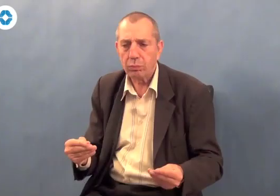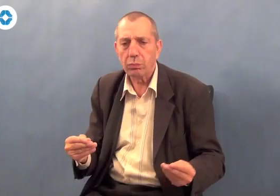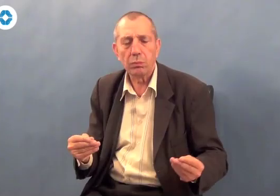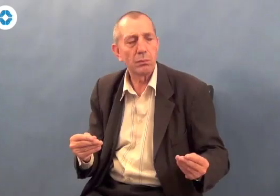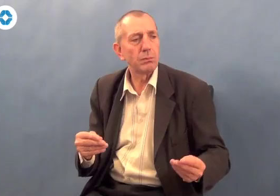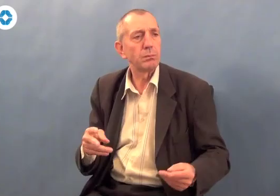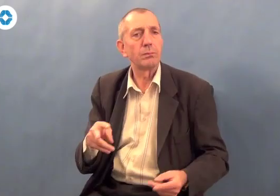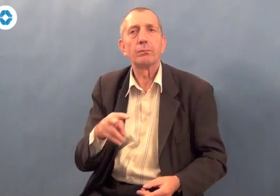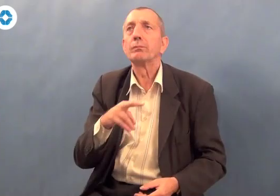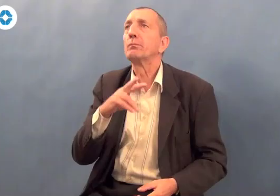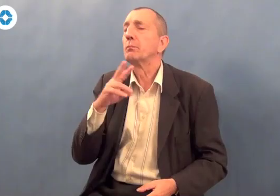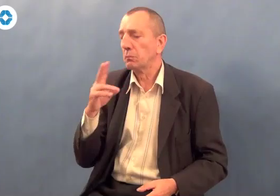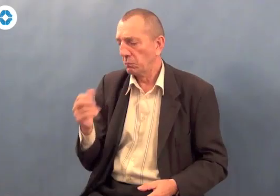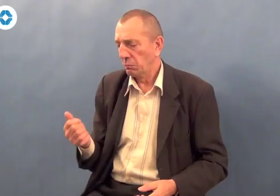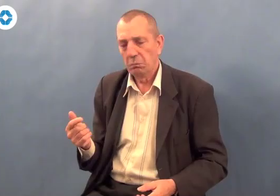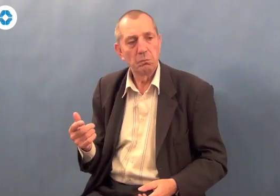Rozgląda się i znów liczy.